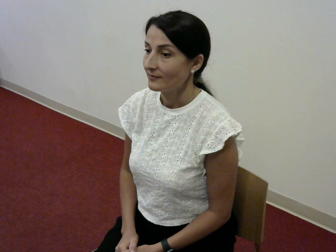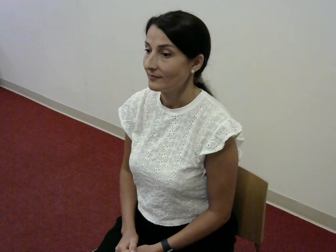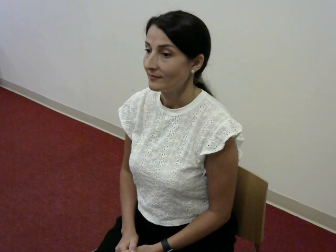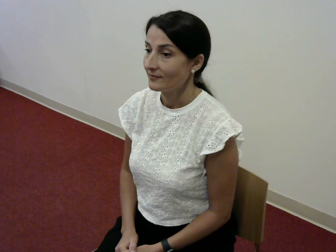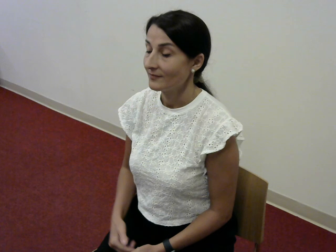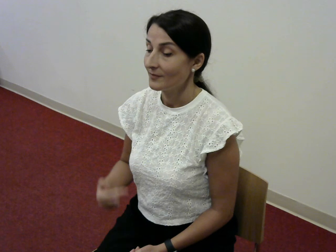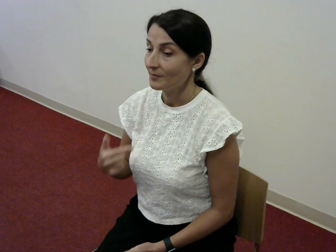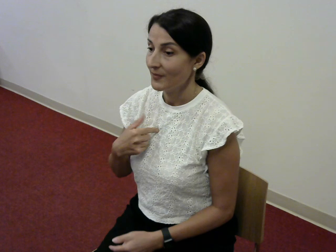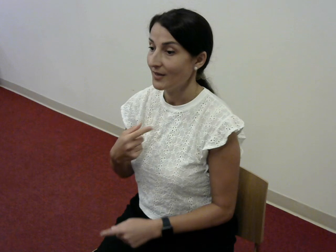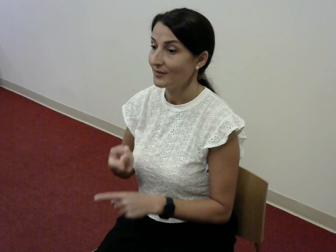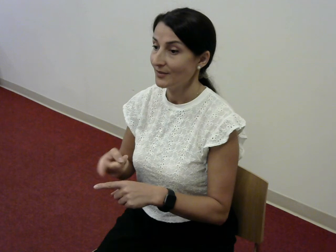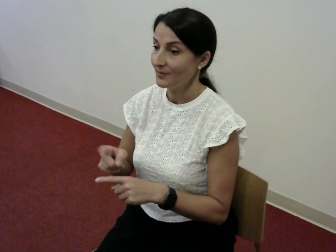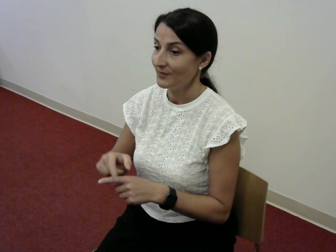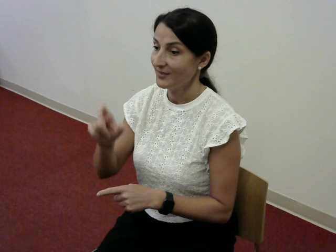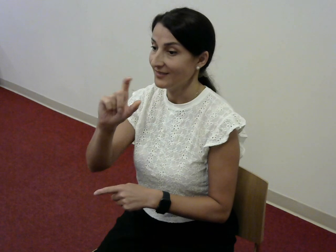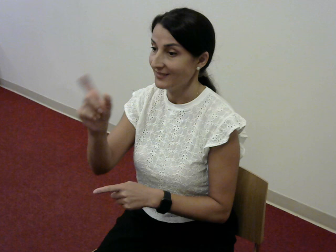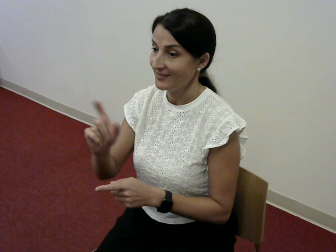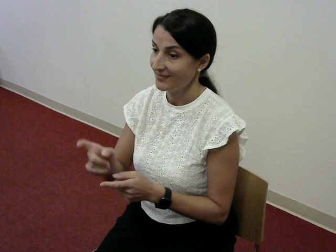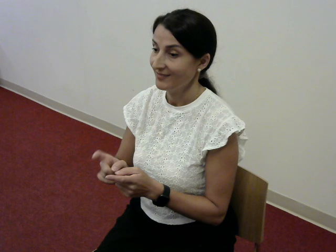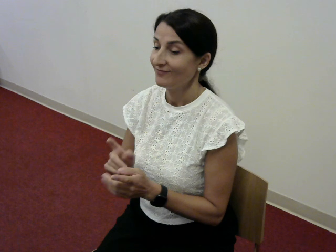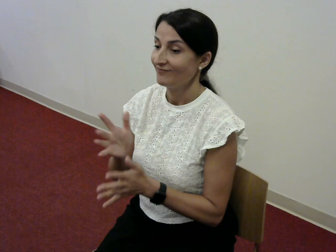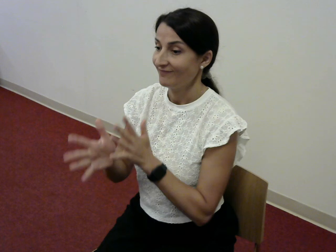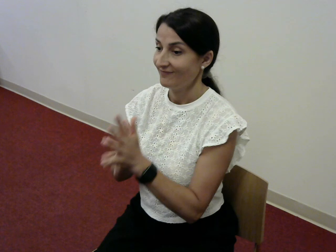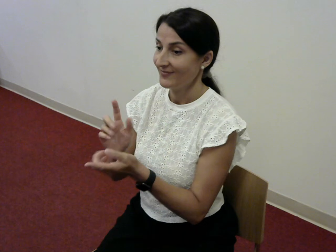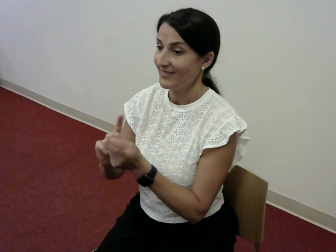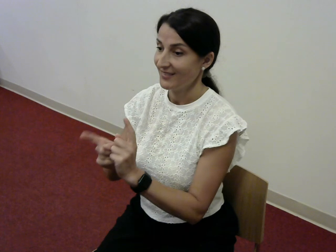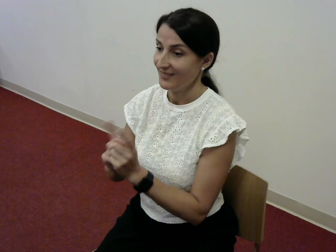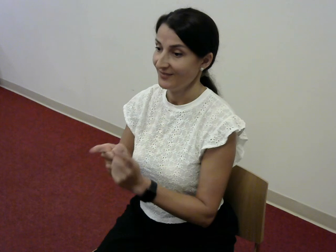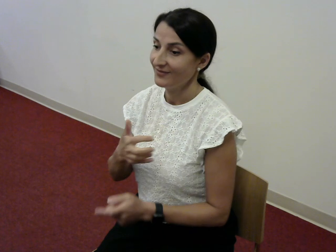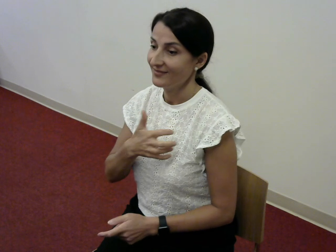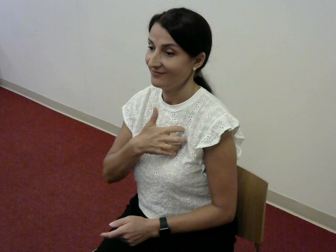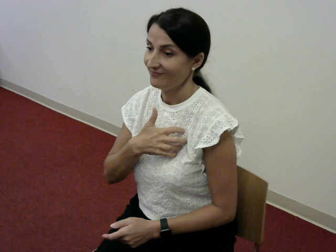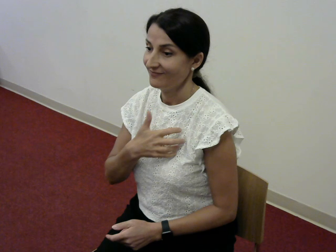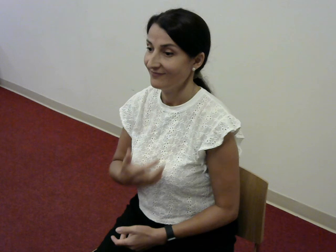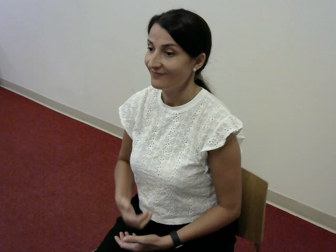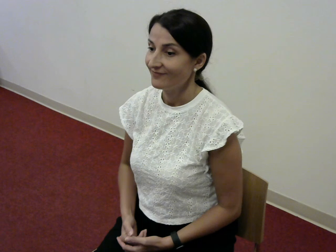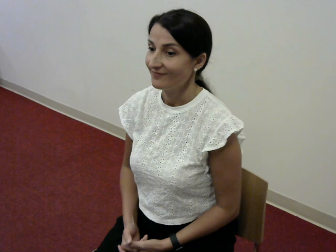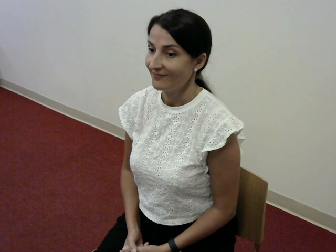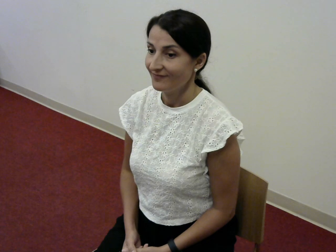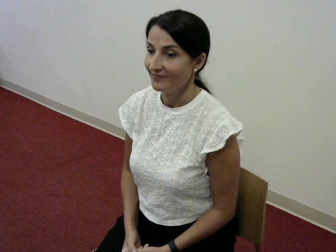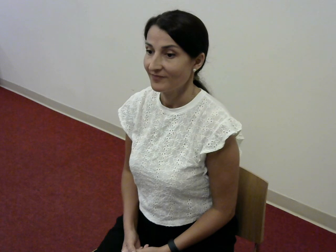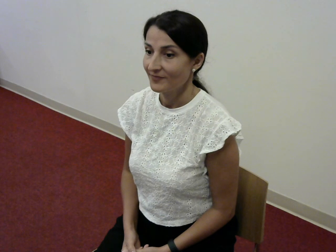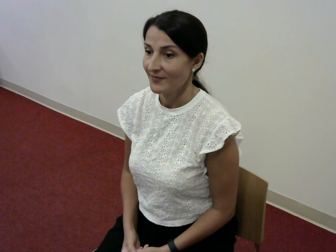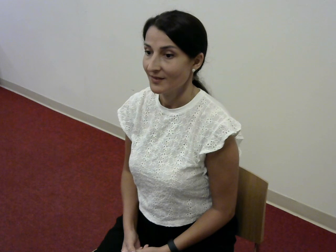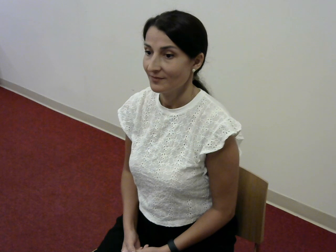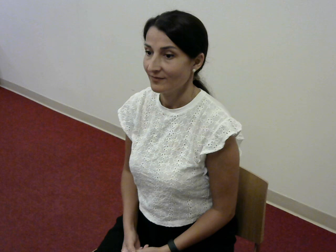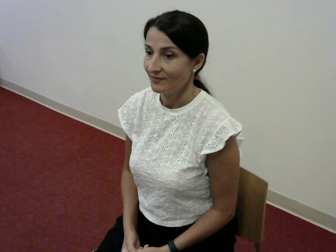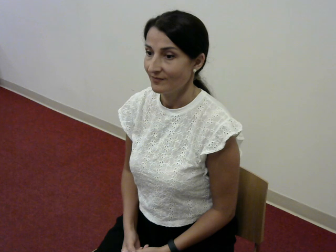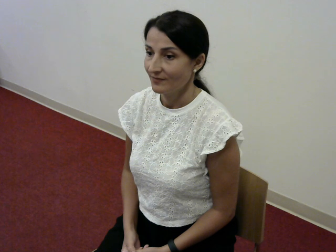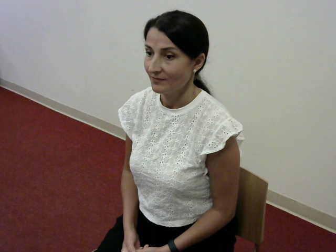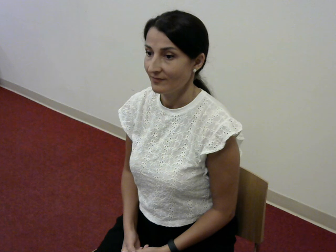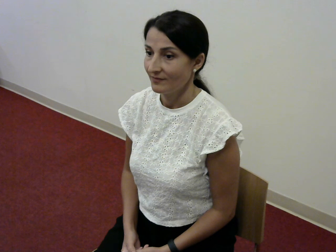Mən bu əsərin surdotərcüməsini istəyirəm